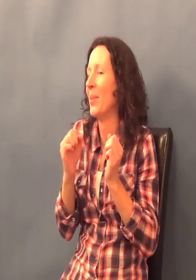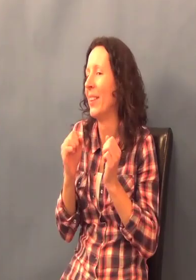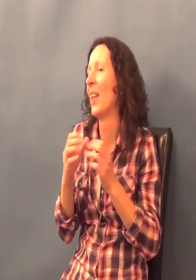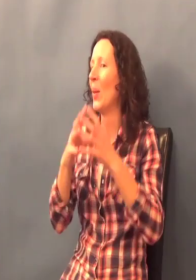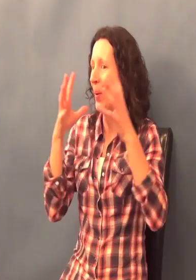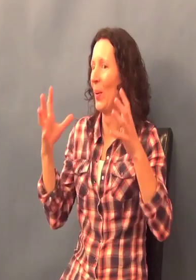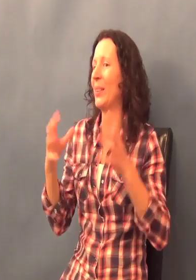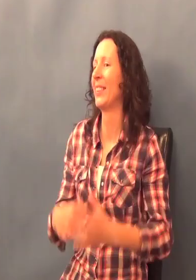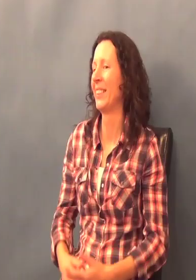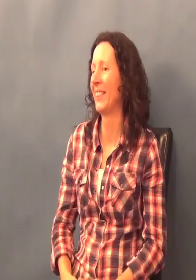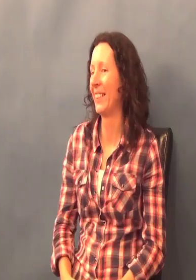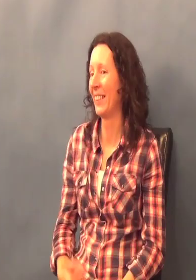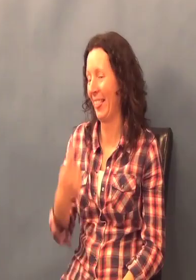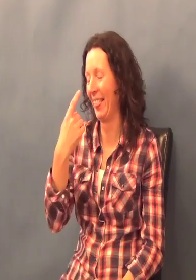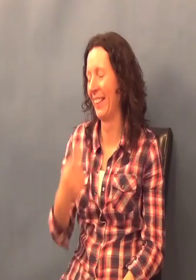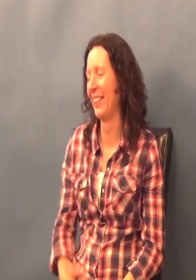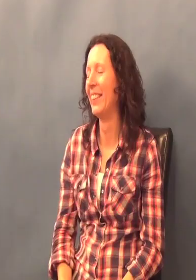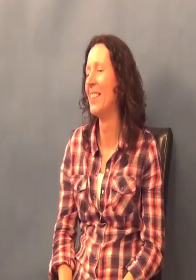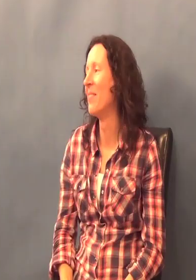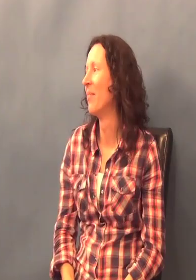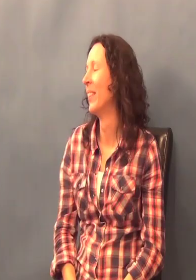Małej rzeczy nie chciał, bo się bał, dlatego powiększył. Tak, żeby trafić.